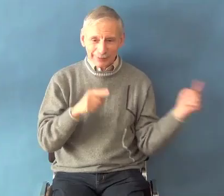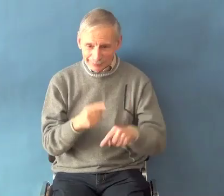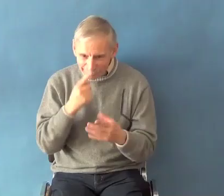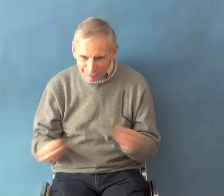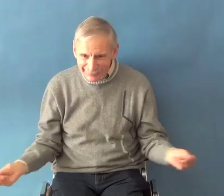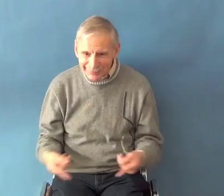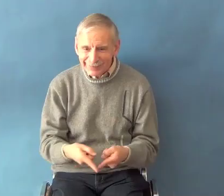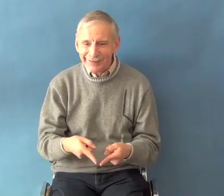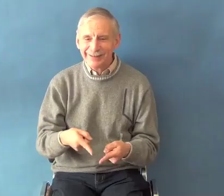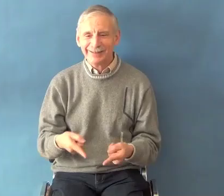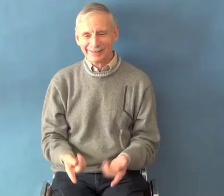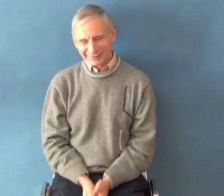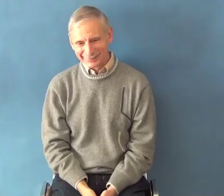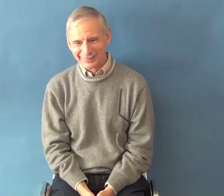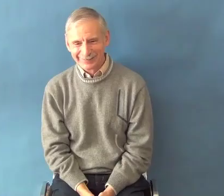Mama wróciła i zobaczyła, że wszystko zniknęło.